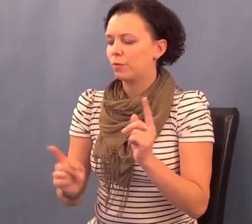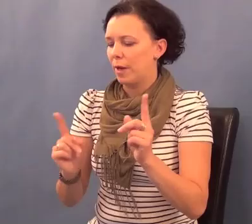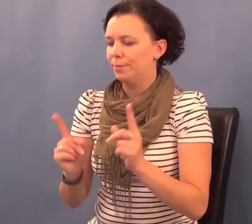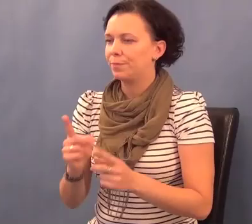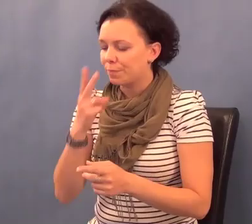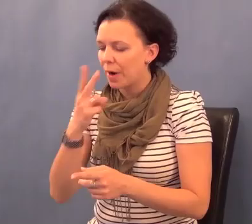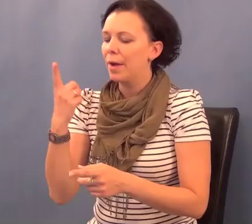Uwaga, patrzeć na to.